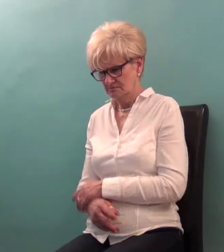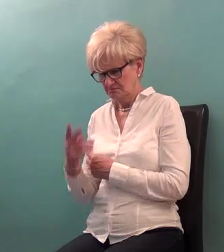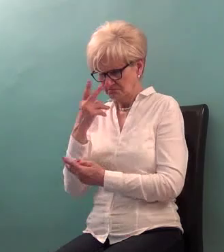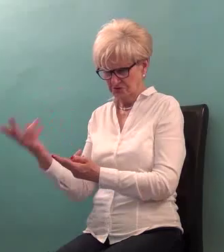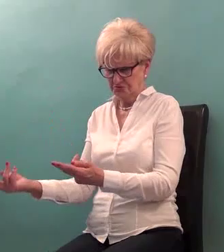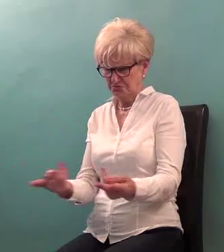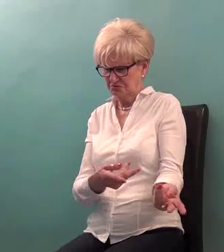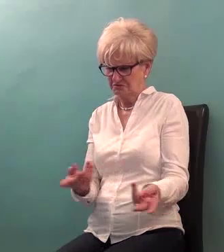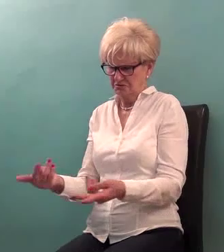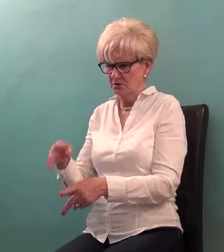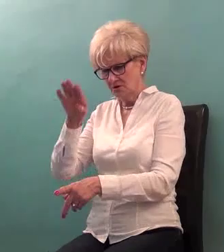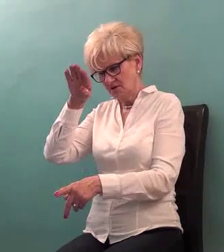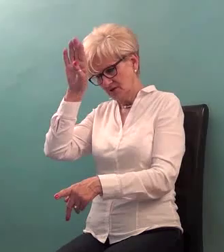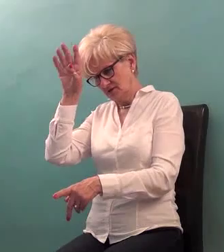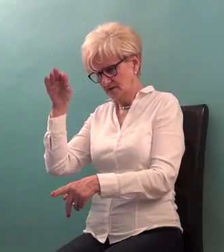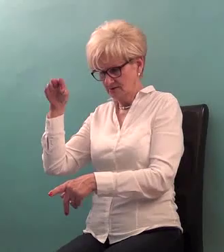Widzę, że jest tak samo.